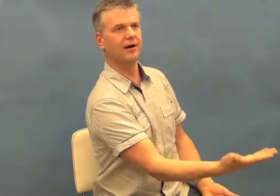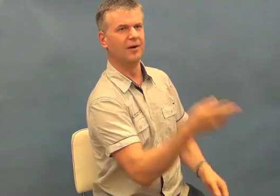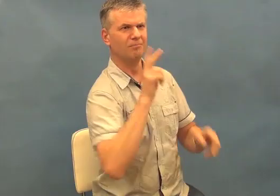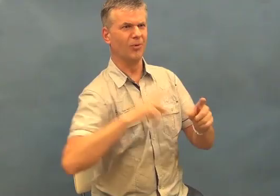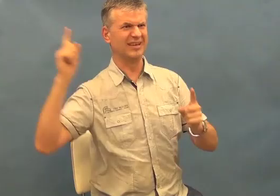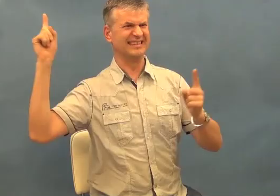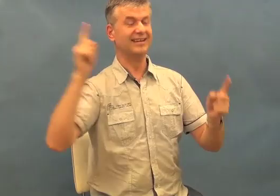Policjant podchodzi do nich.